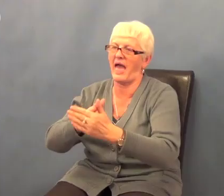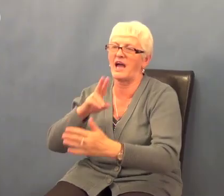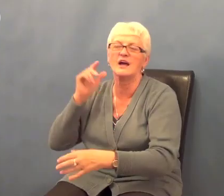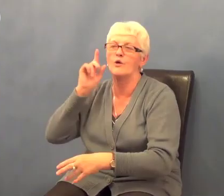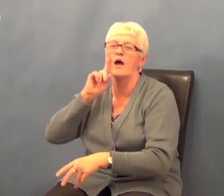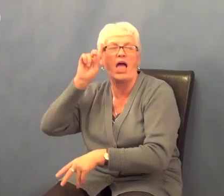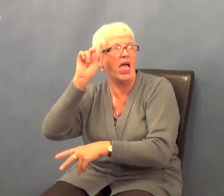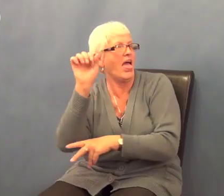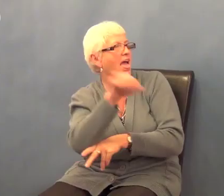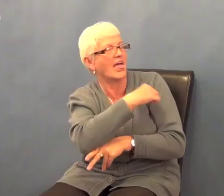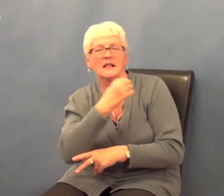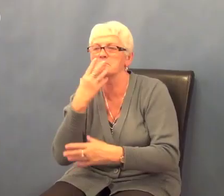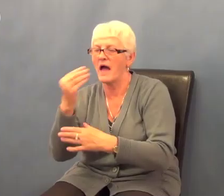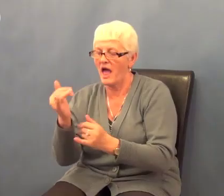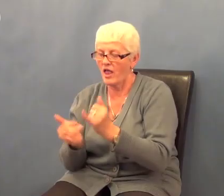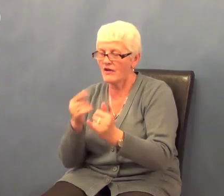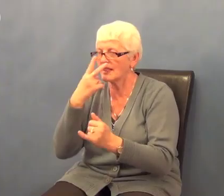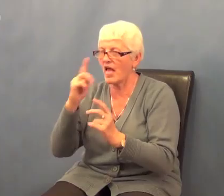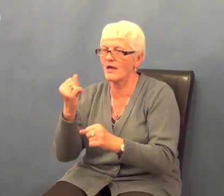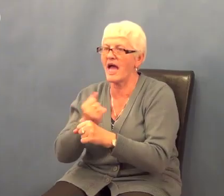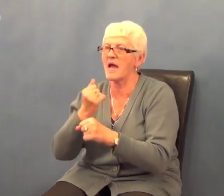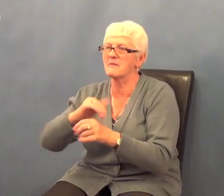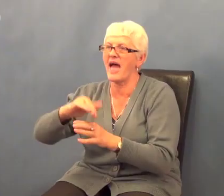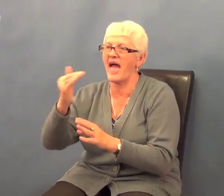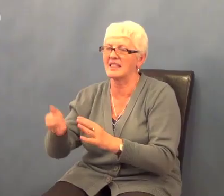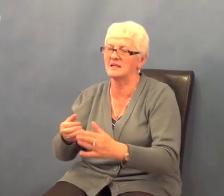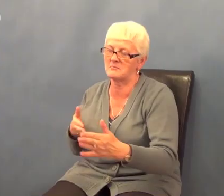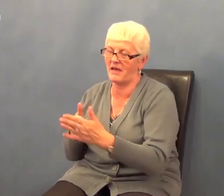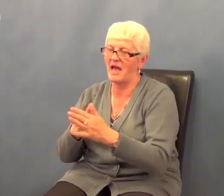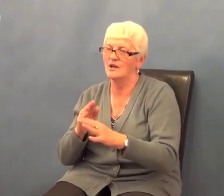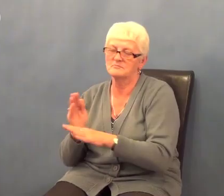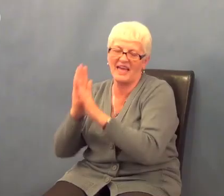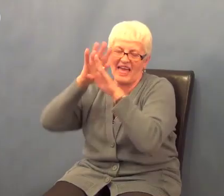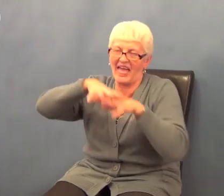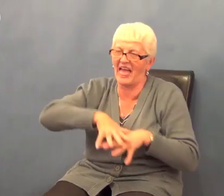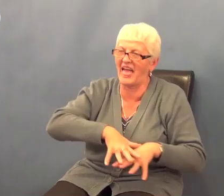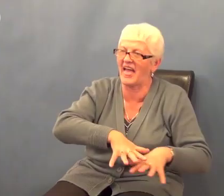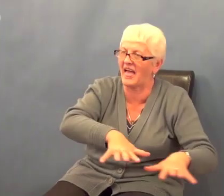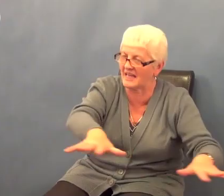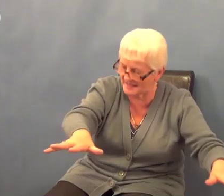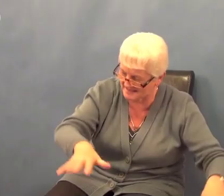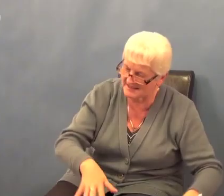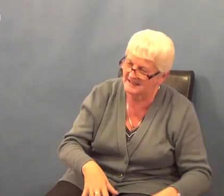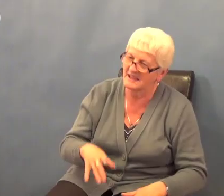Chłopiec odwraca się i przez to nieuważanie trafia na kamień i przewraca się, a gruszki porozrzucane są.